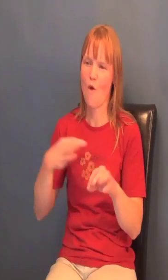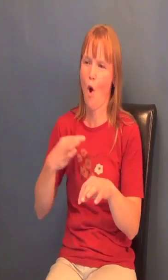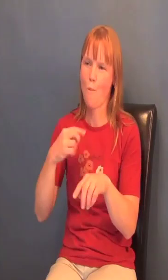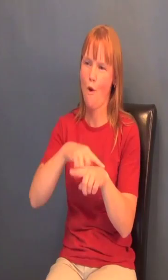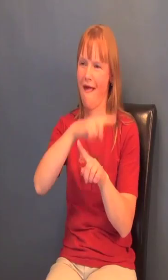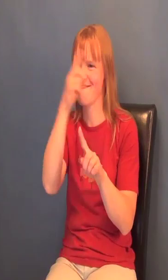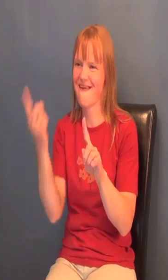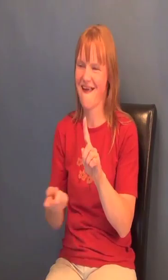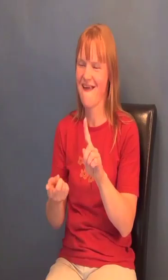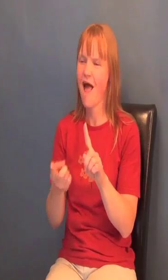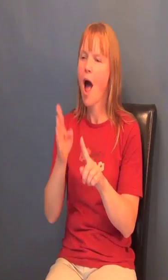Obojętnie o której godzinie.